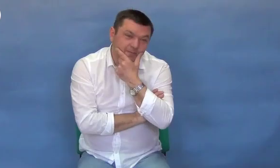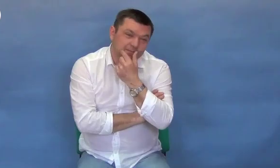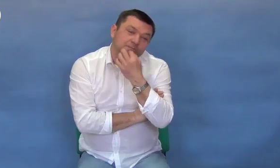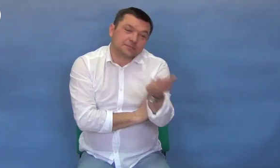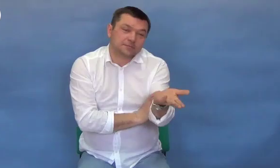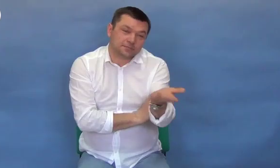Zapytaj.